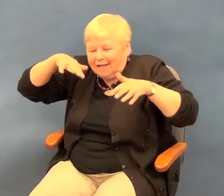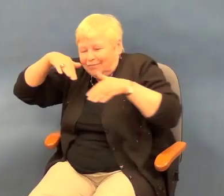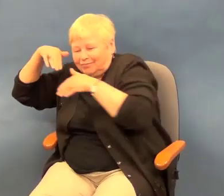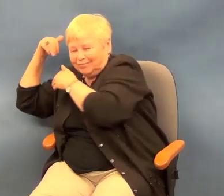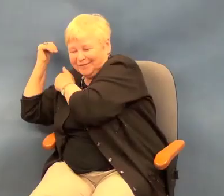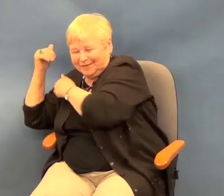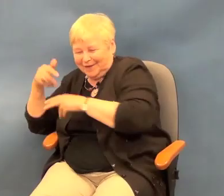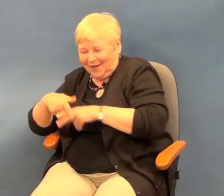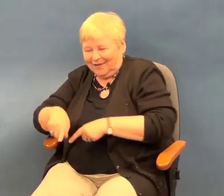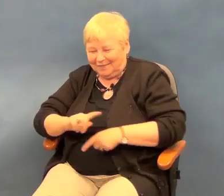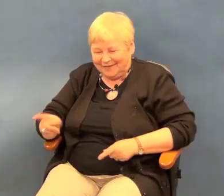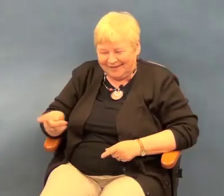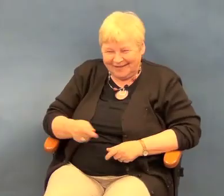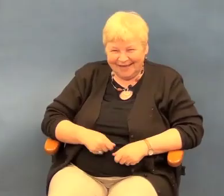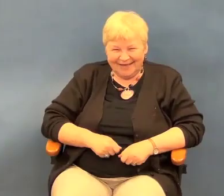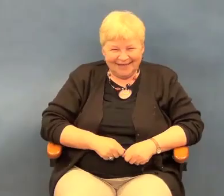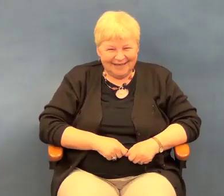Deszcz opinie konie, bo nie można ich kąpać.